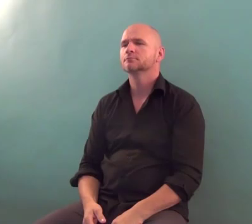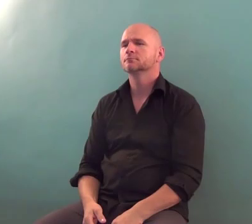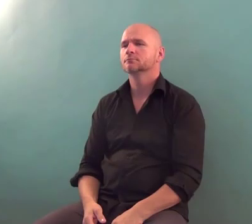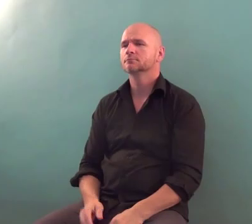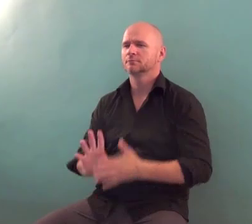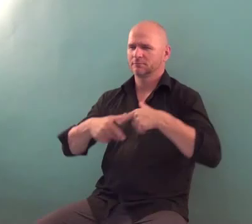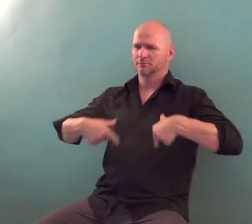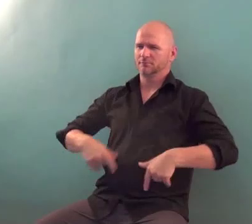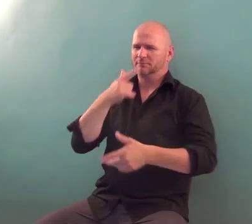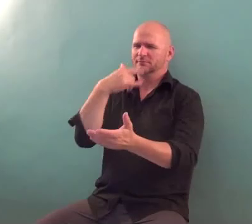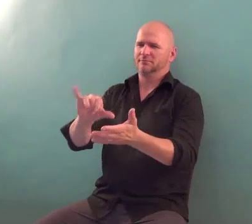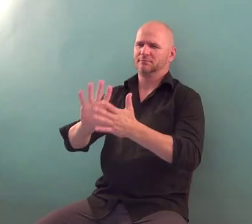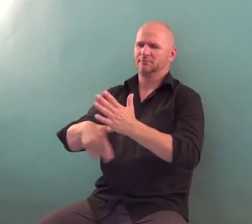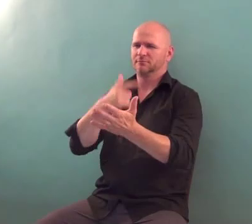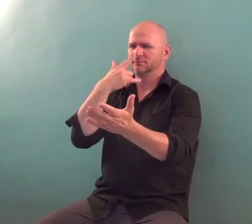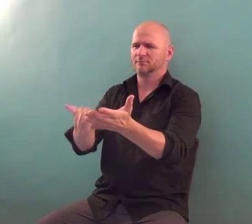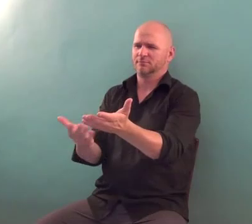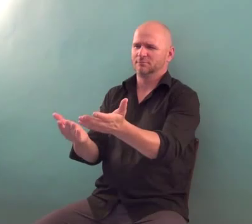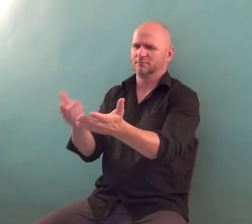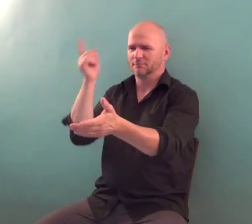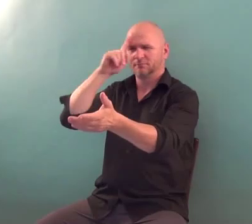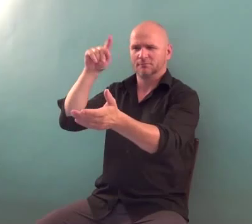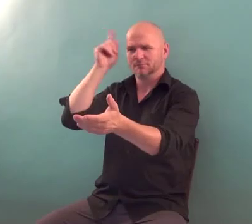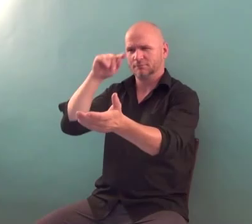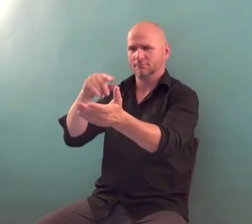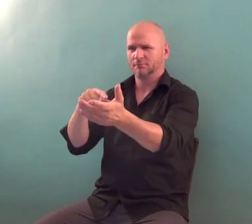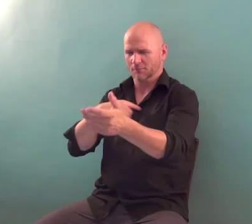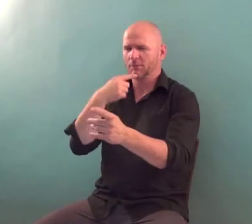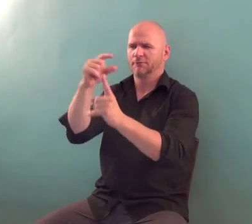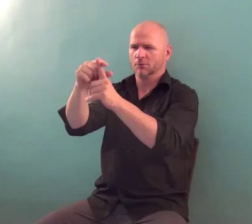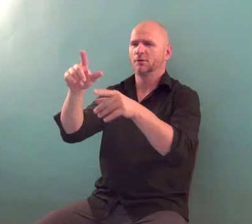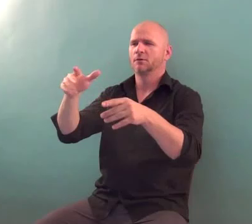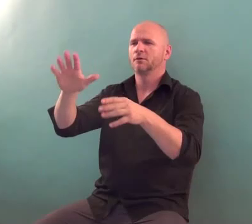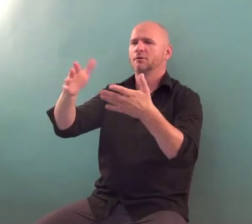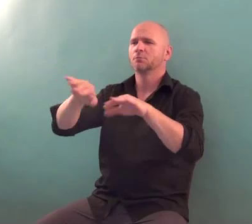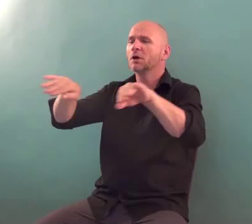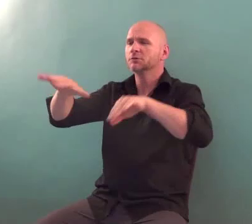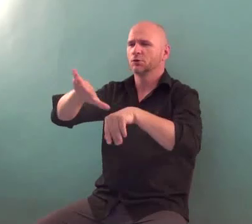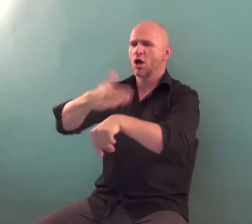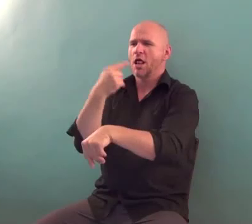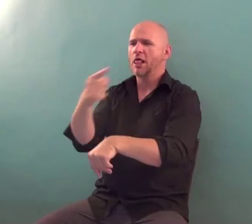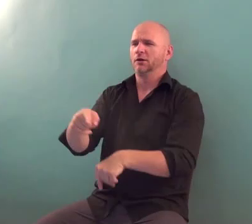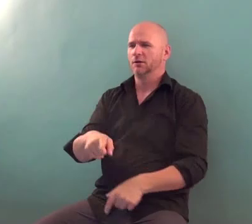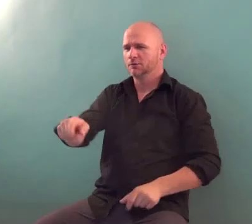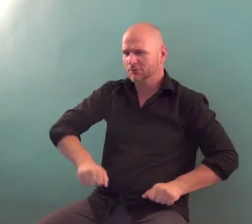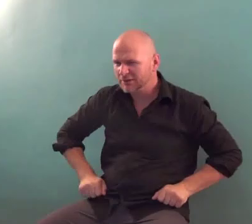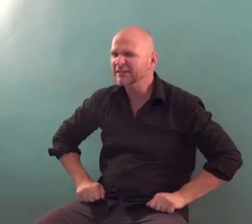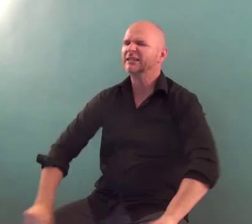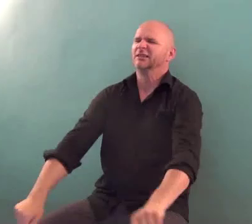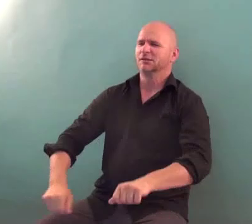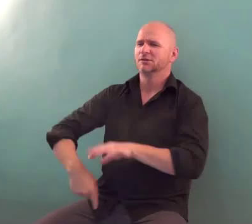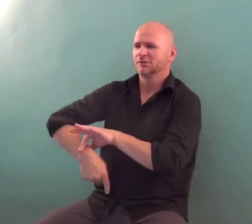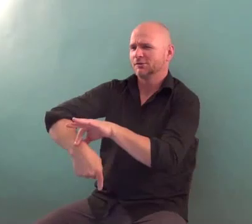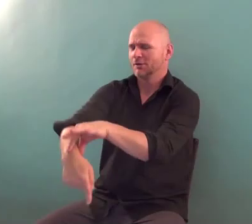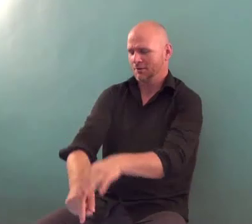W stroju kąpielowym nie wypada chodzić po mieście, mówiłem raz, że jak wchodzi się na basen, to trzeba zdjąć szorty i chodzić z penisem na wierzchu.